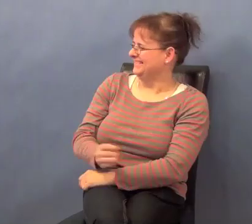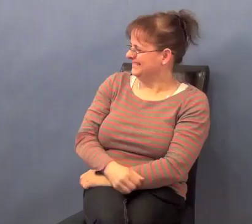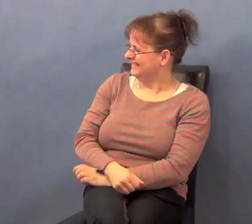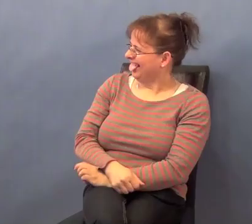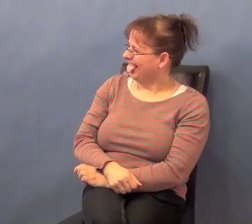To pasuje.